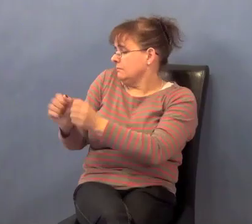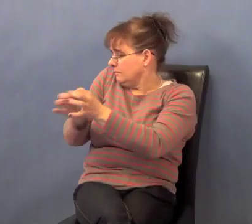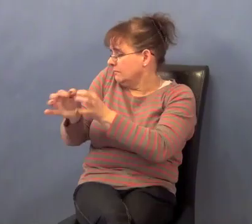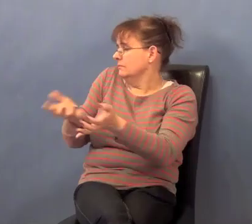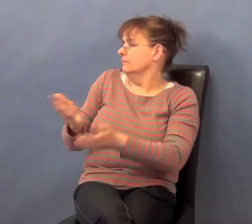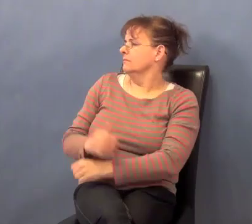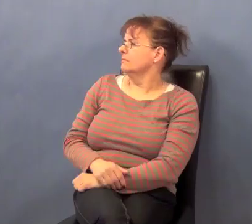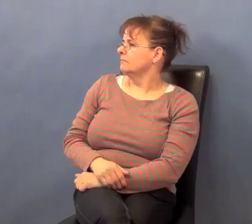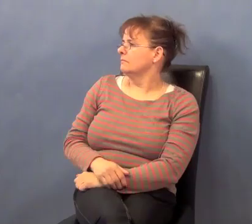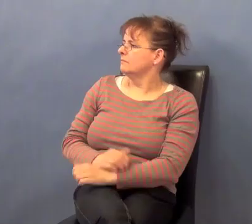Tak, zimny i oszczędny.